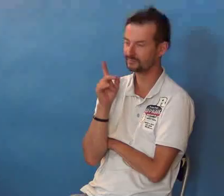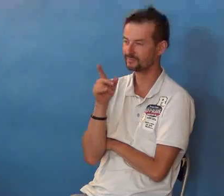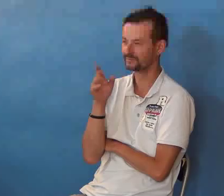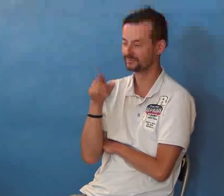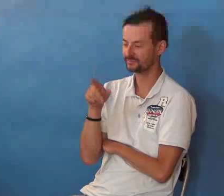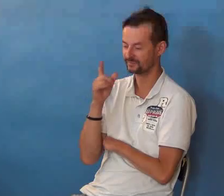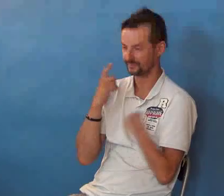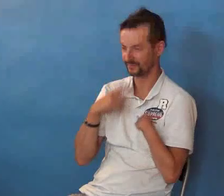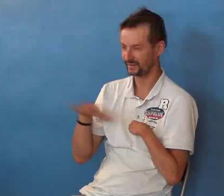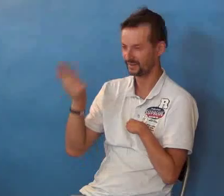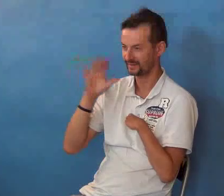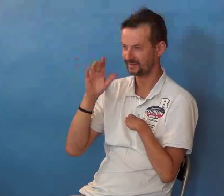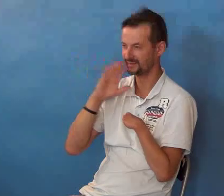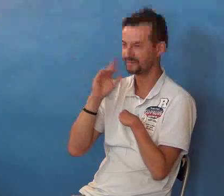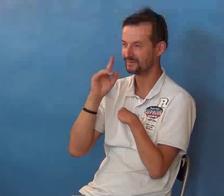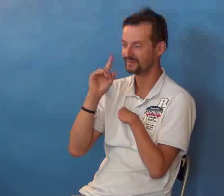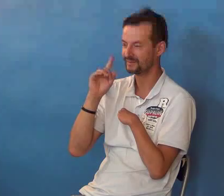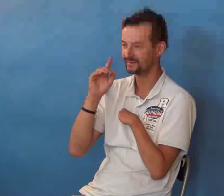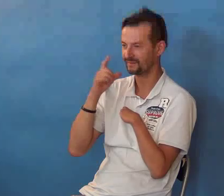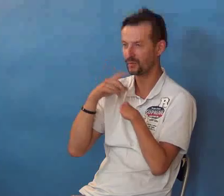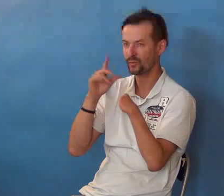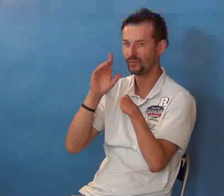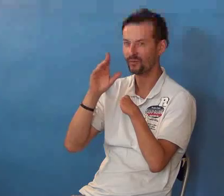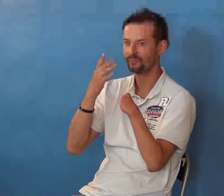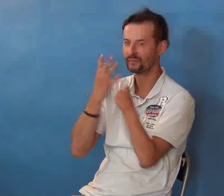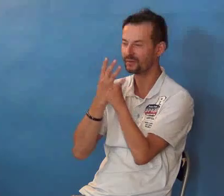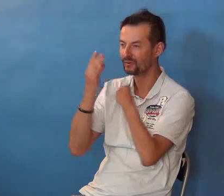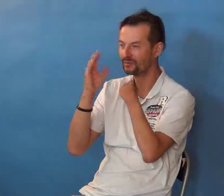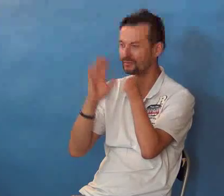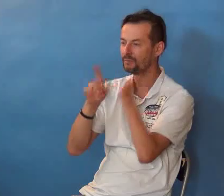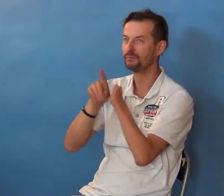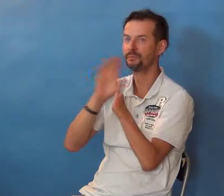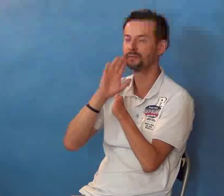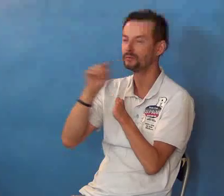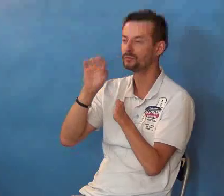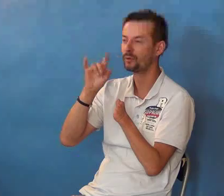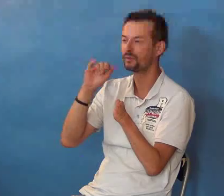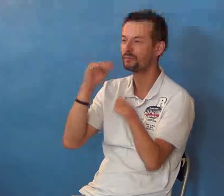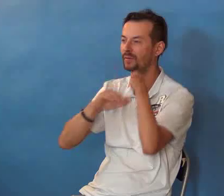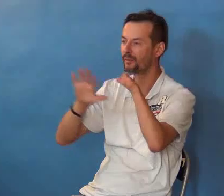Jest wieś, widać płoty, góry.